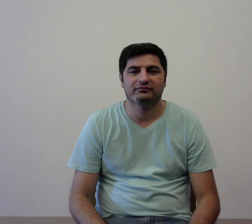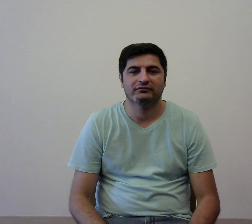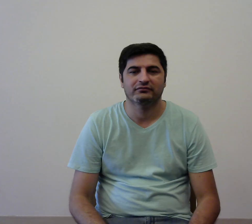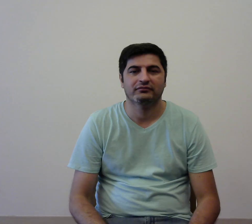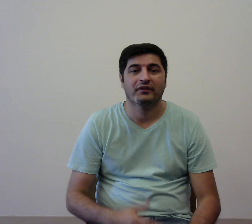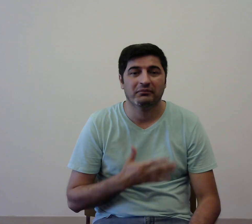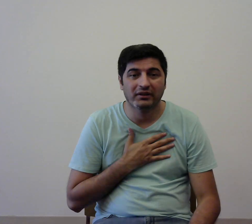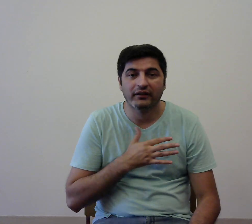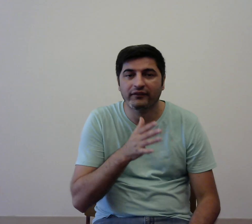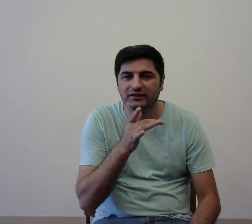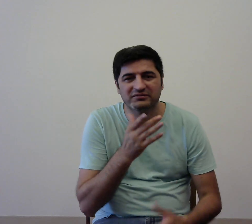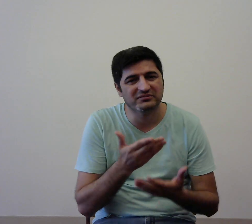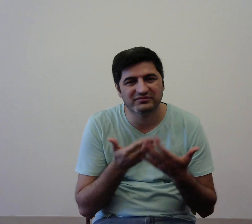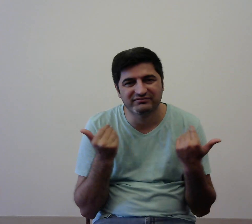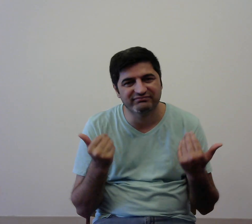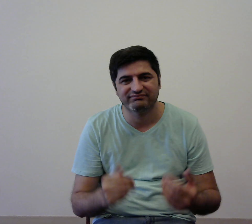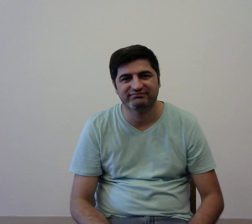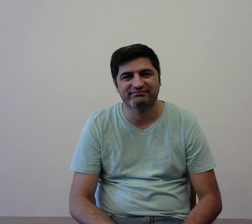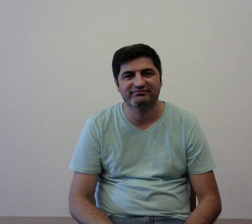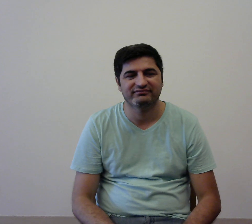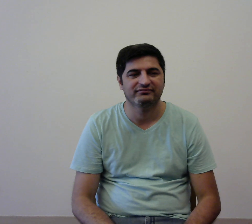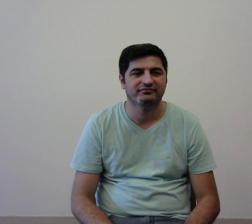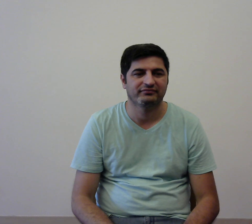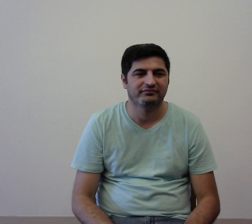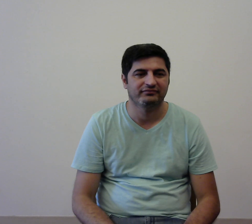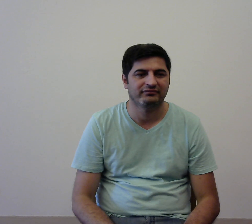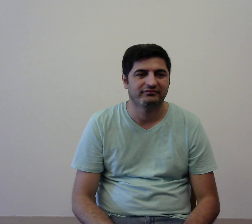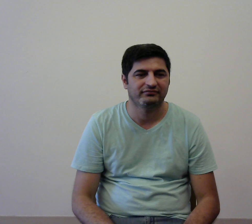Mənim vaxtım yoxdur